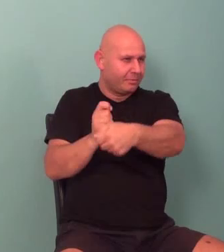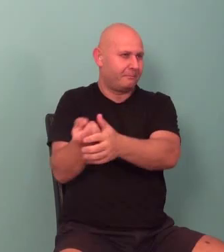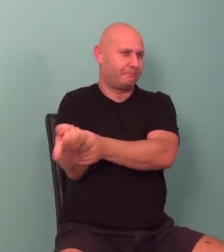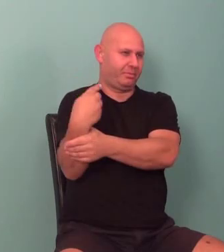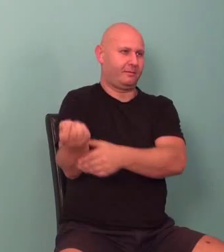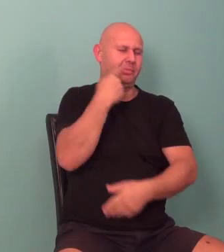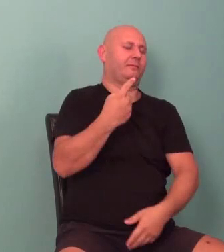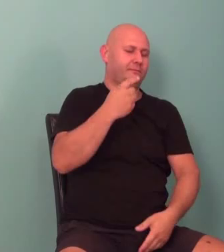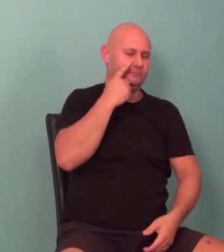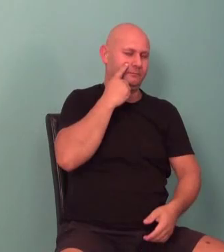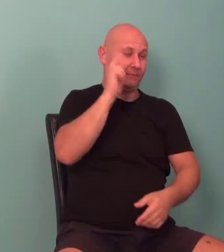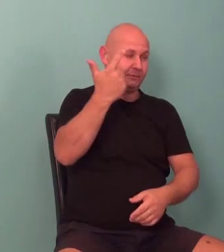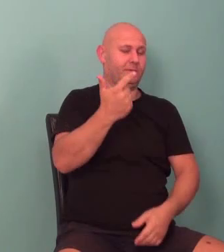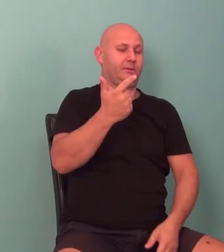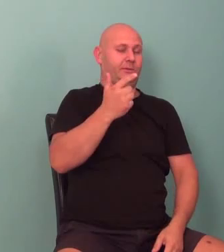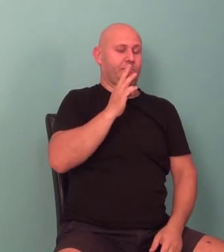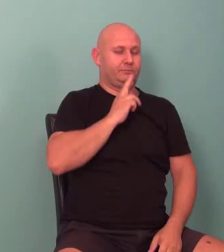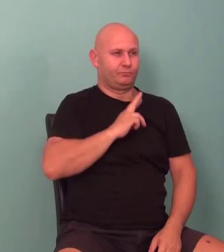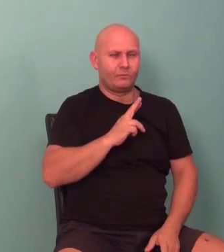Policjant dostaje w twarz drugi raz i wytrzymuje to.